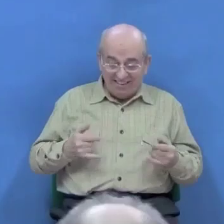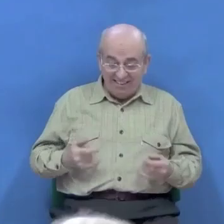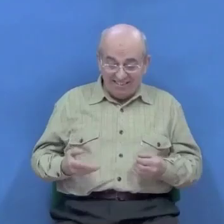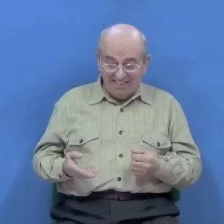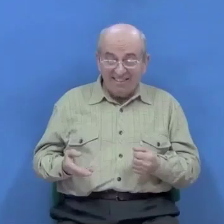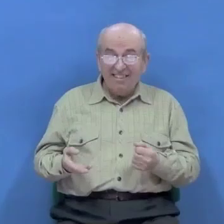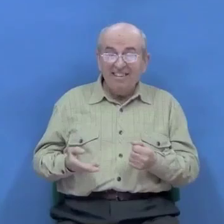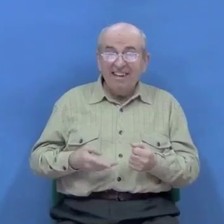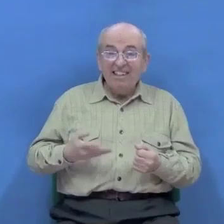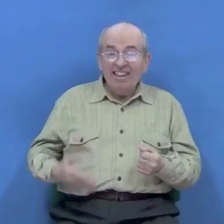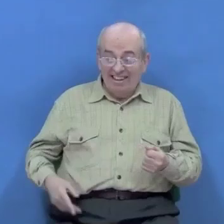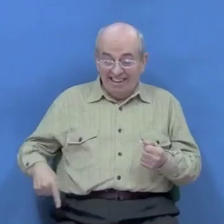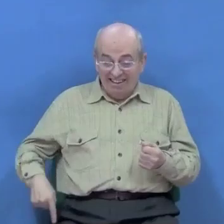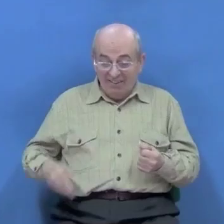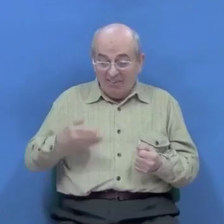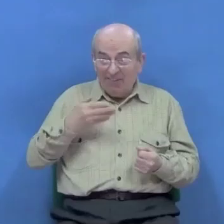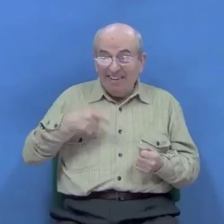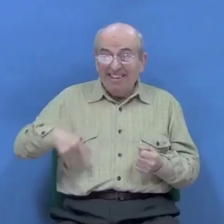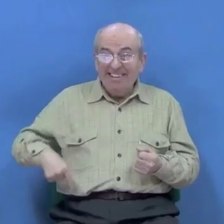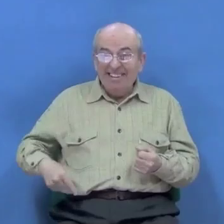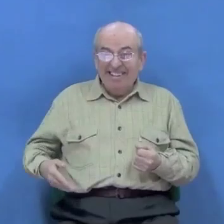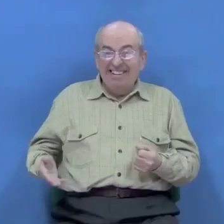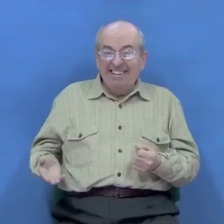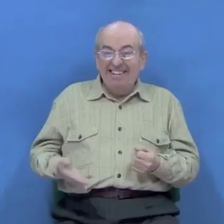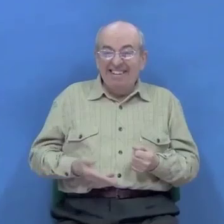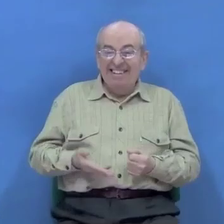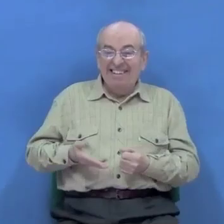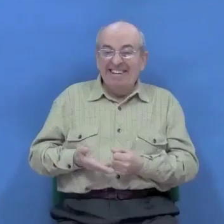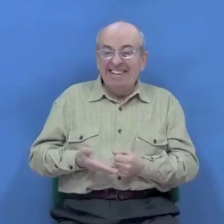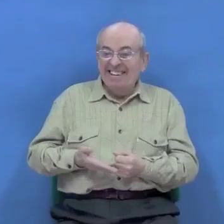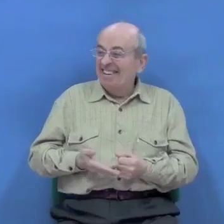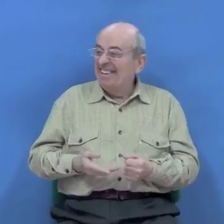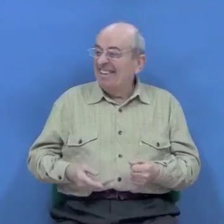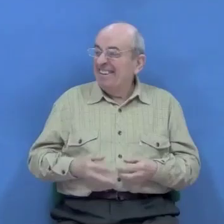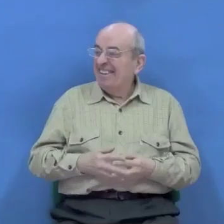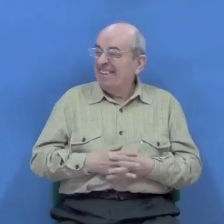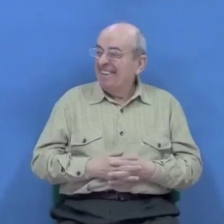Siedzi na krześle bez nogi i piłuje.